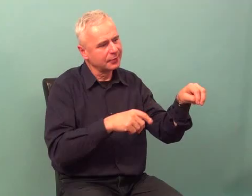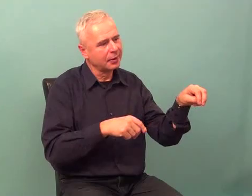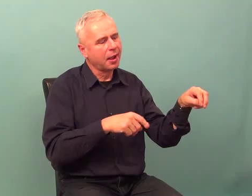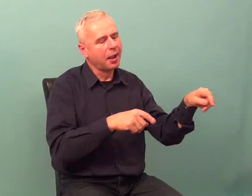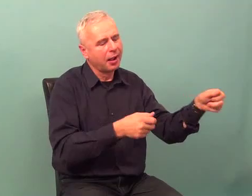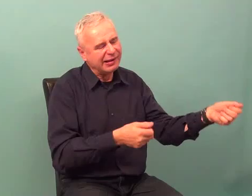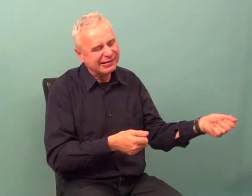Mężczyzna ciągnął za sznurek.